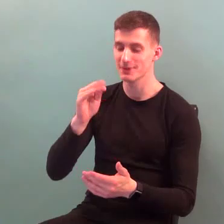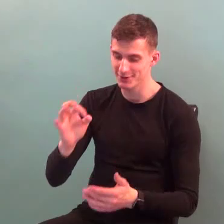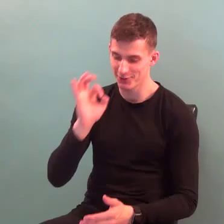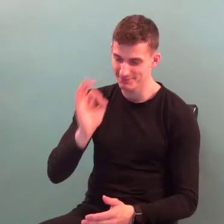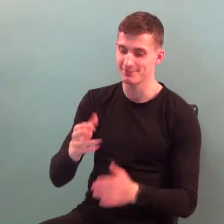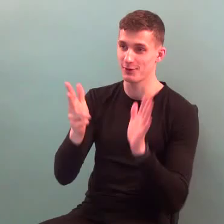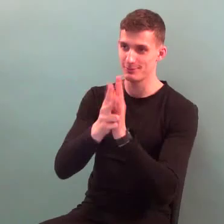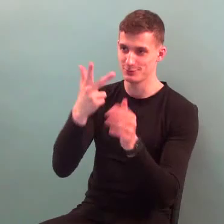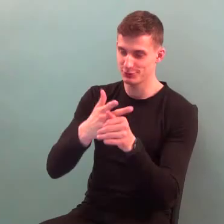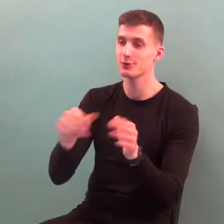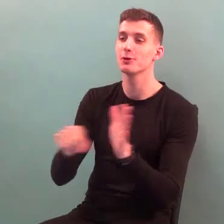Dobrze, od osiemnastej trzydzieści do...